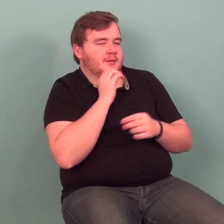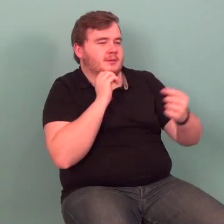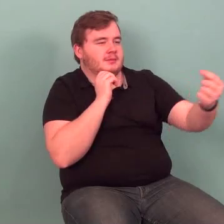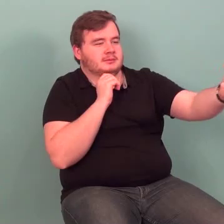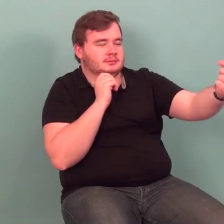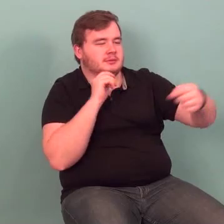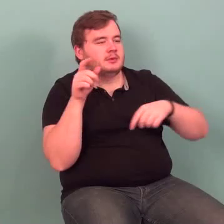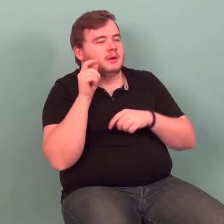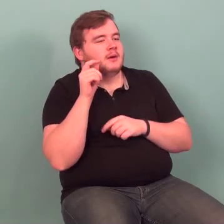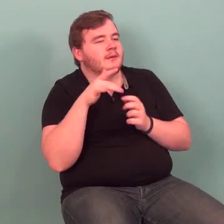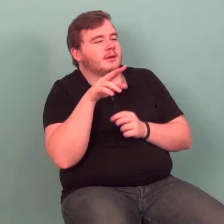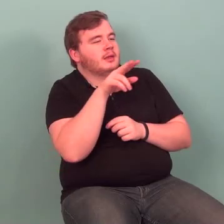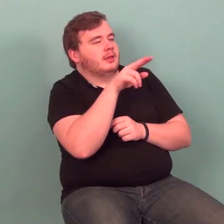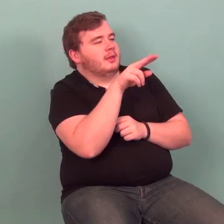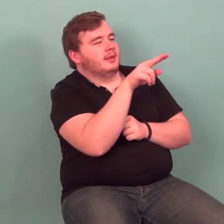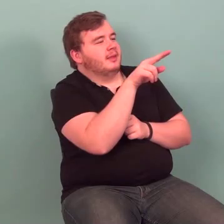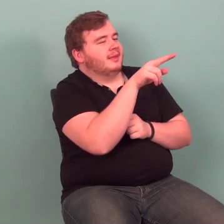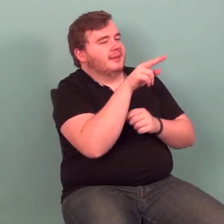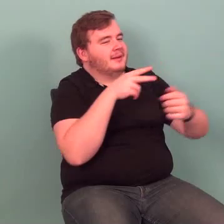Jedzie z drugiej strony, a chłopak gapi się na nią.